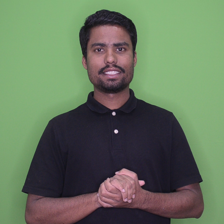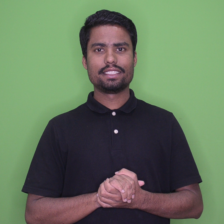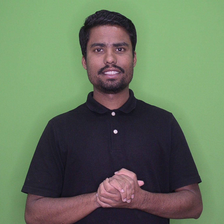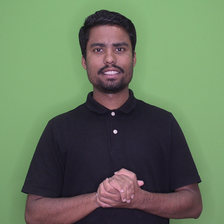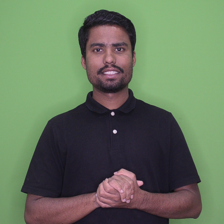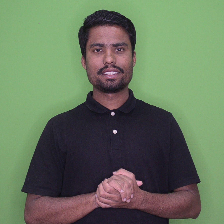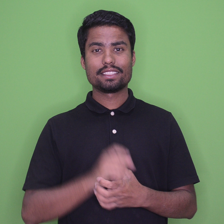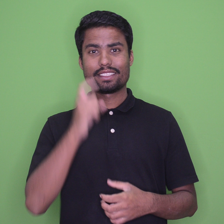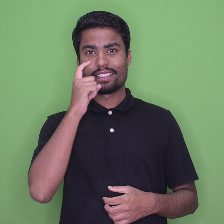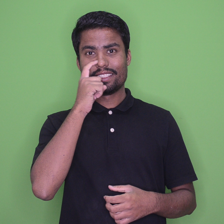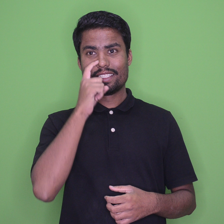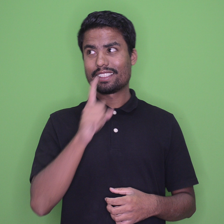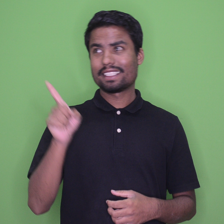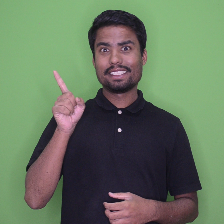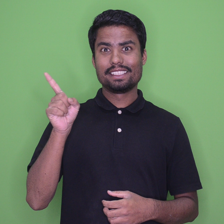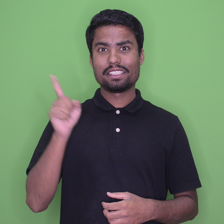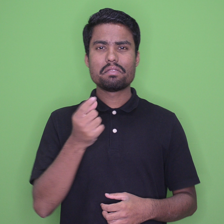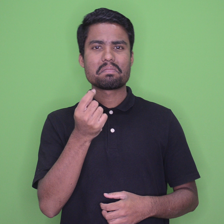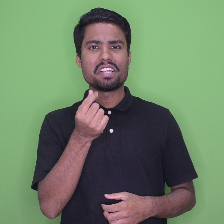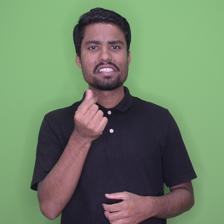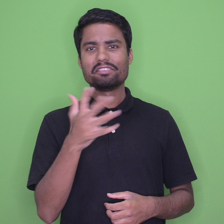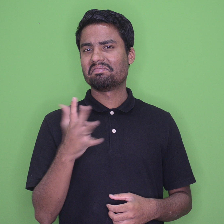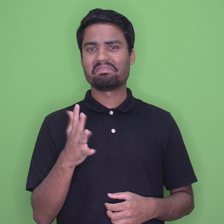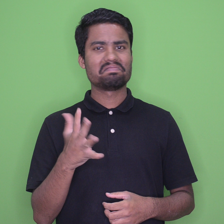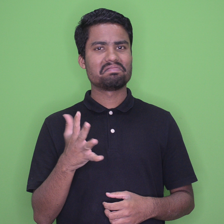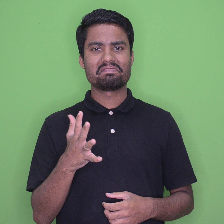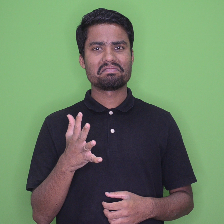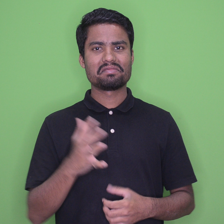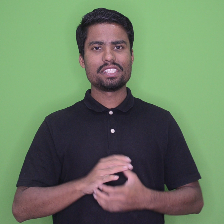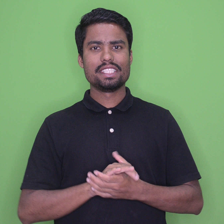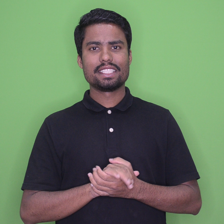she has no money